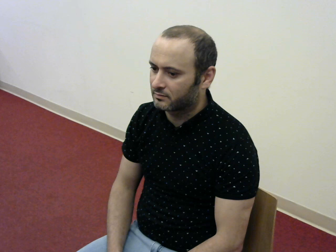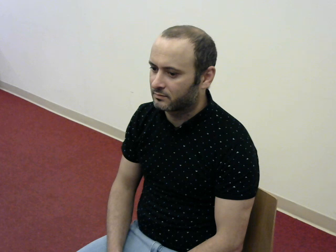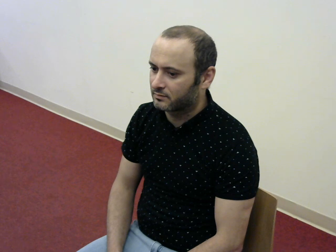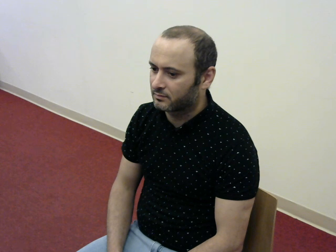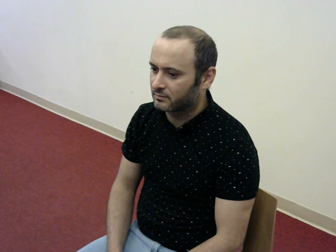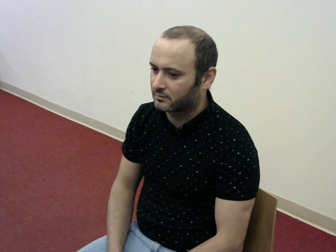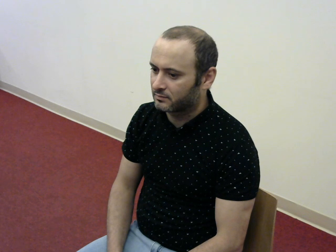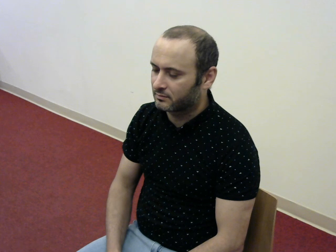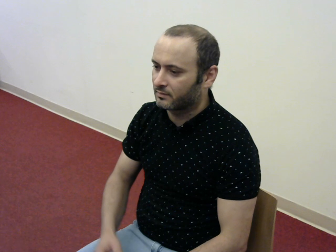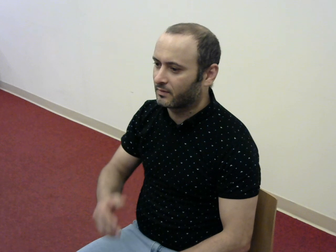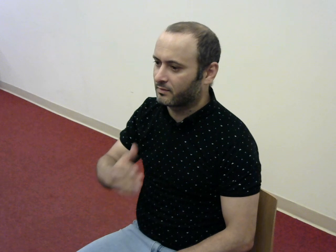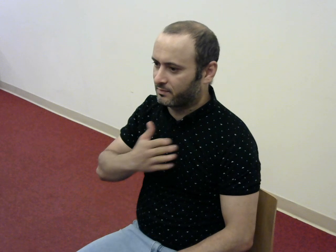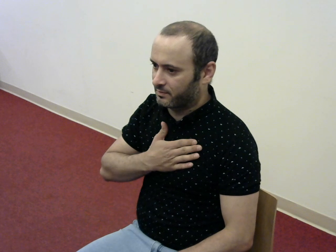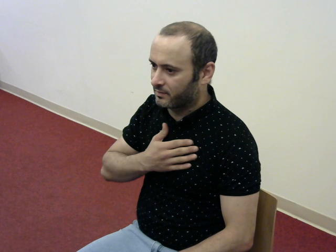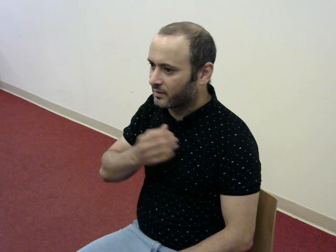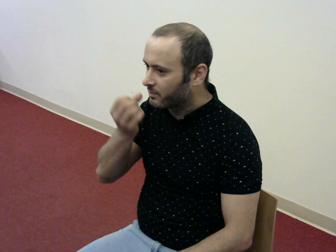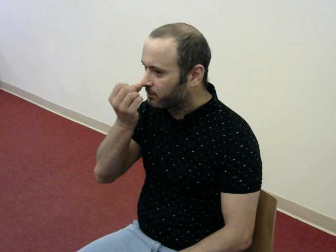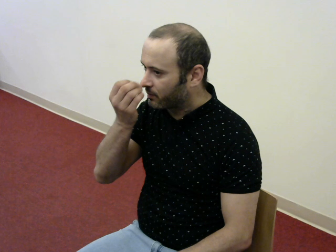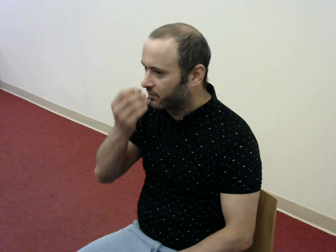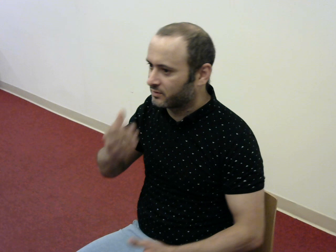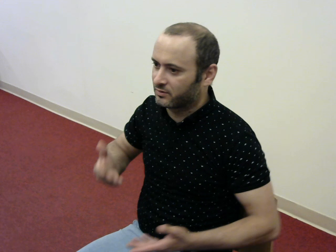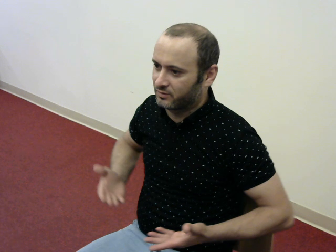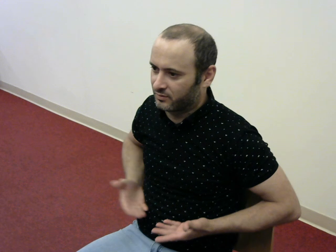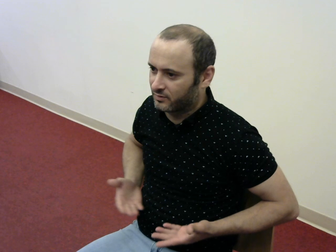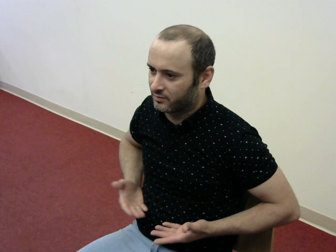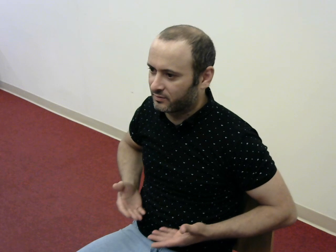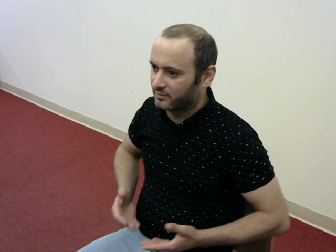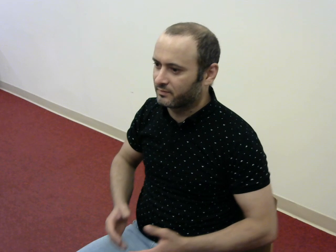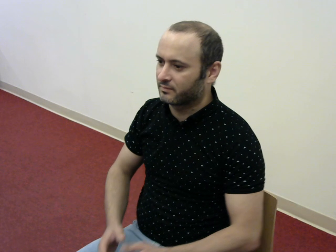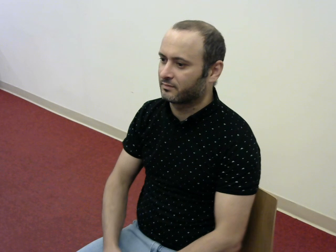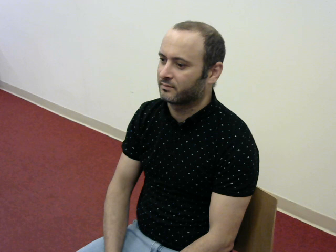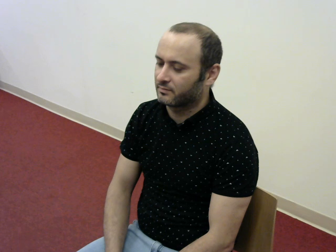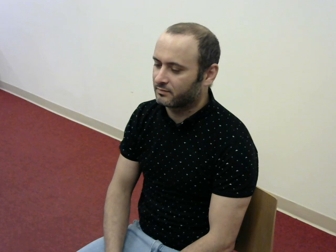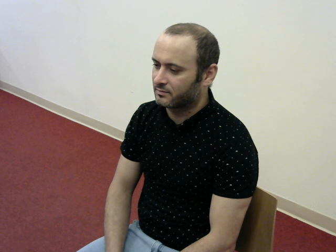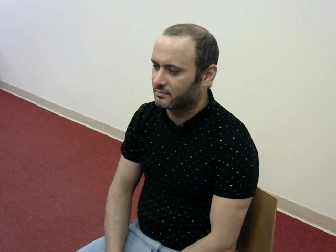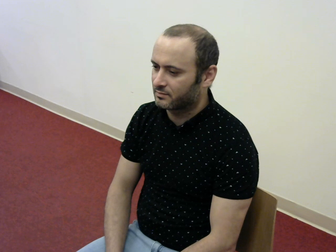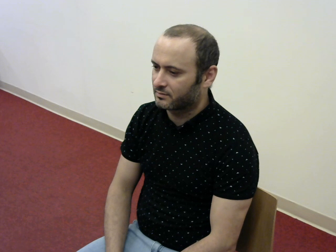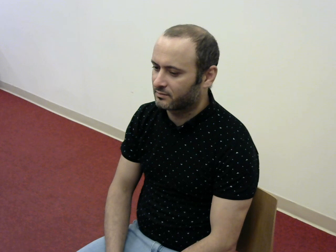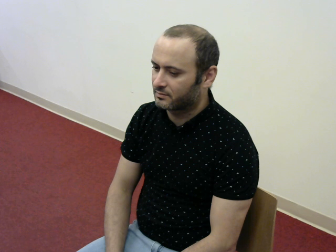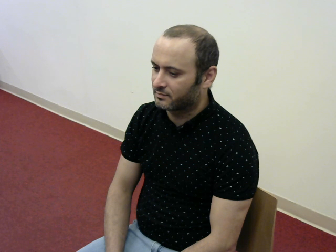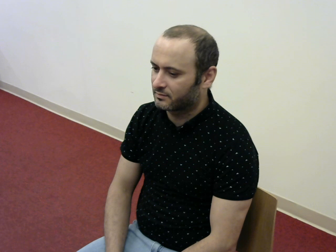Mən Bakıda yaşayıram